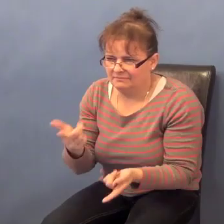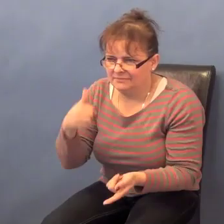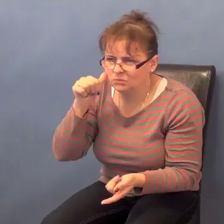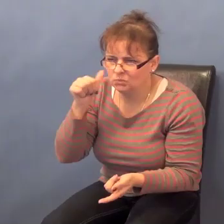Jutro.